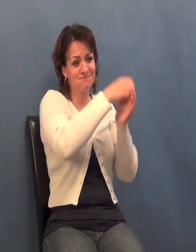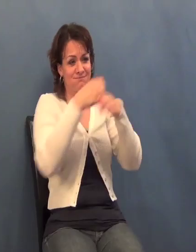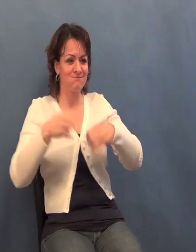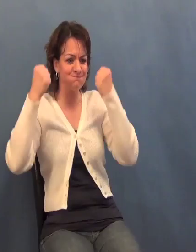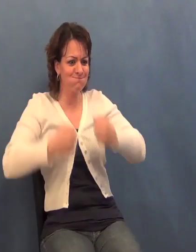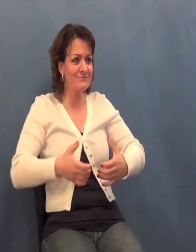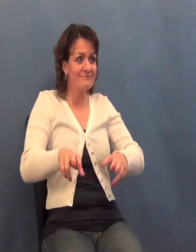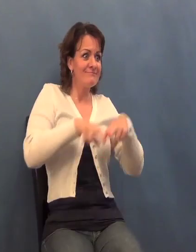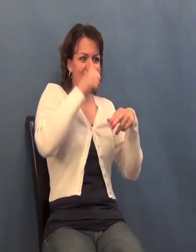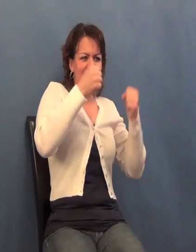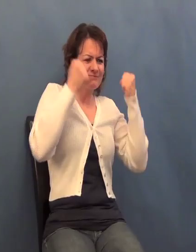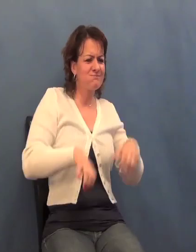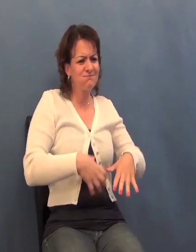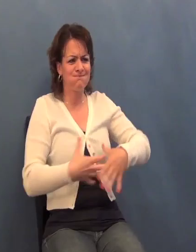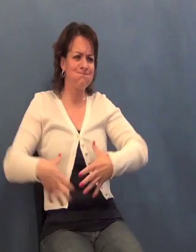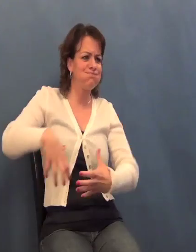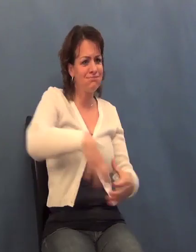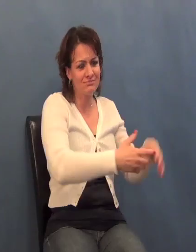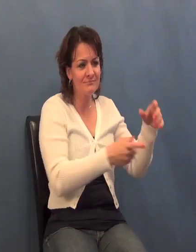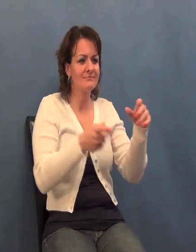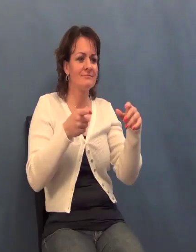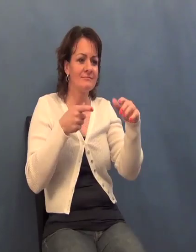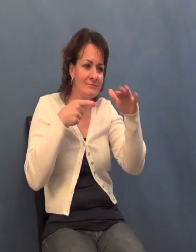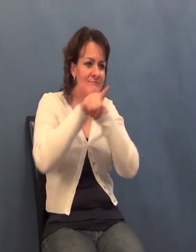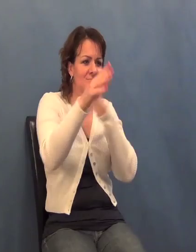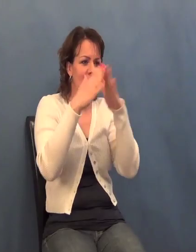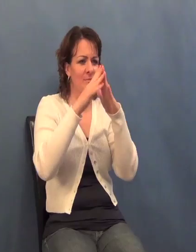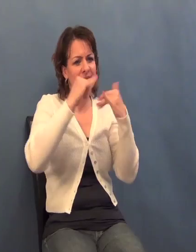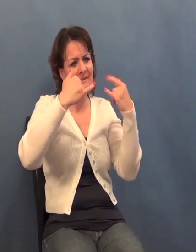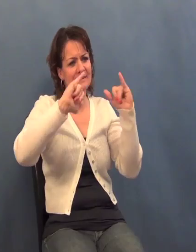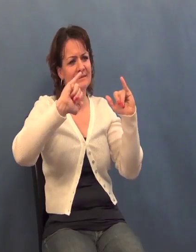Nie może się cofnąć, idzie razem z kulą w środku do innego, trzeciego dom.